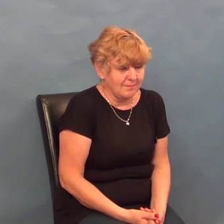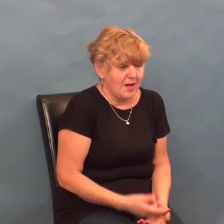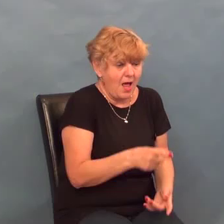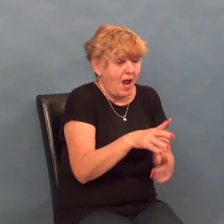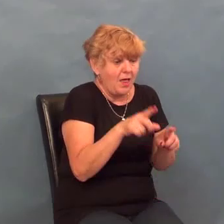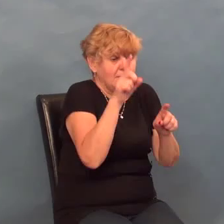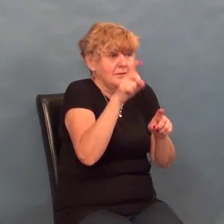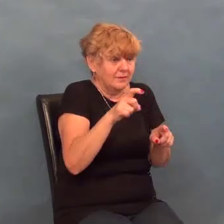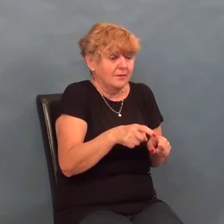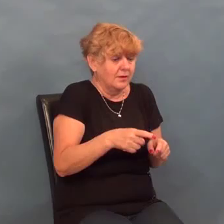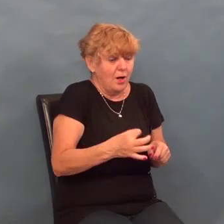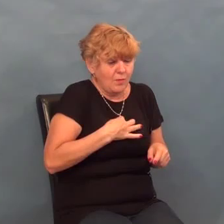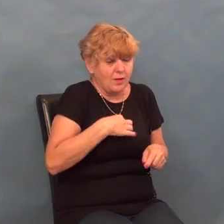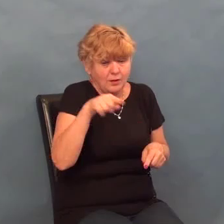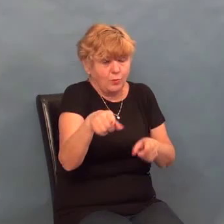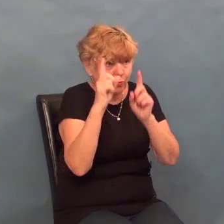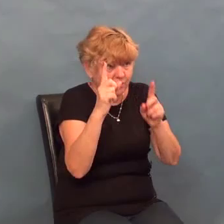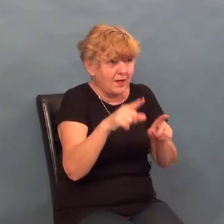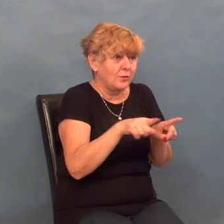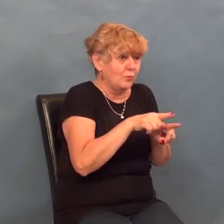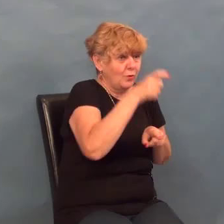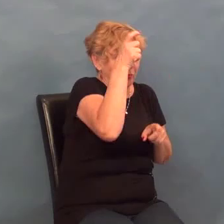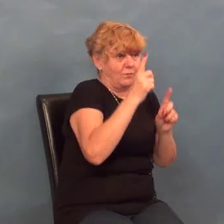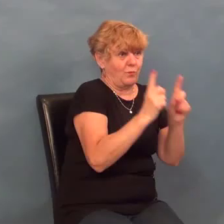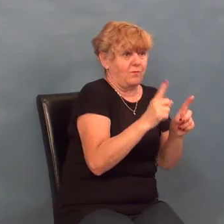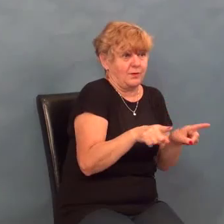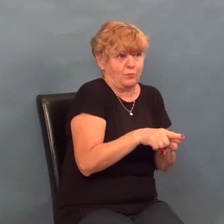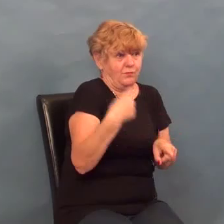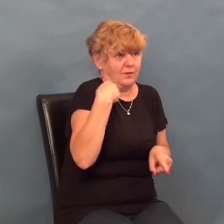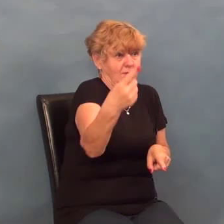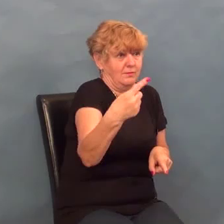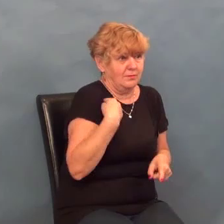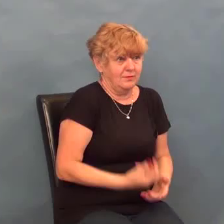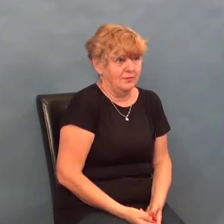Jak jest wykrzyknik, to nie jest ważne kto ma uważać. Wszyscy muszą uważać tak samo.